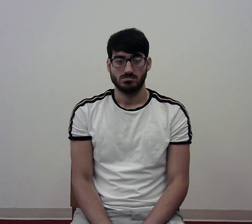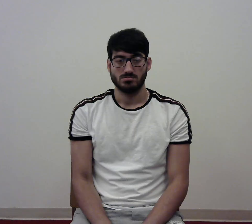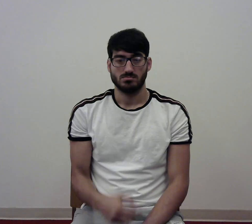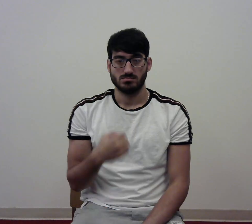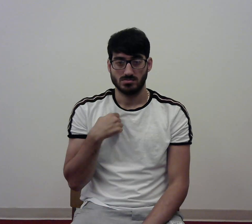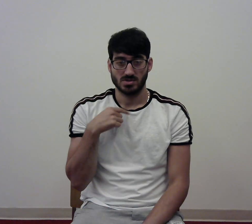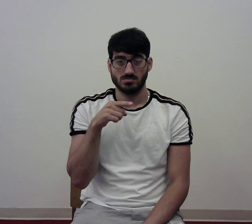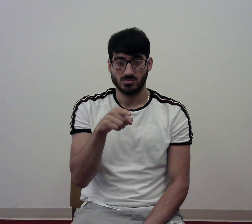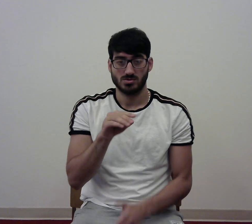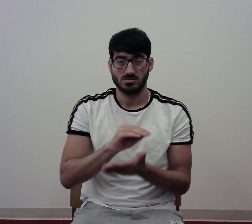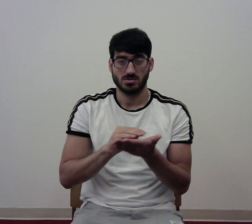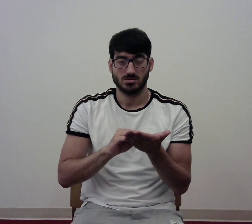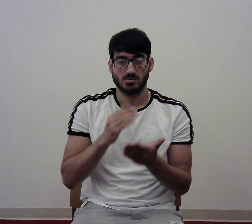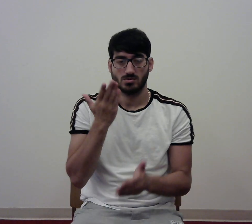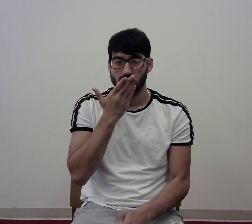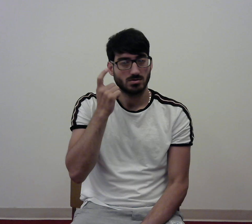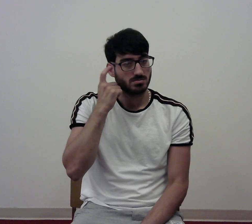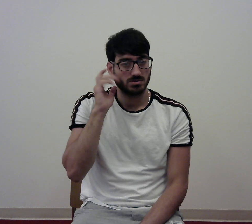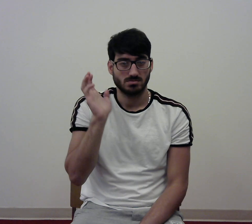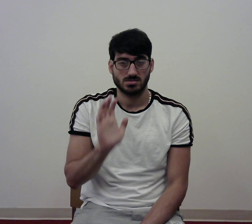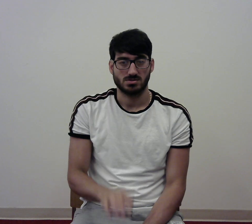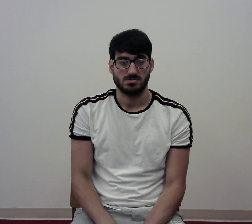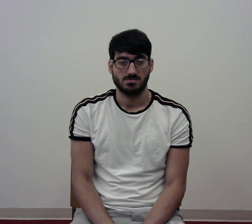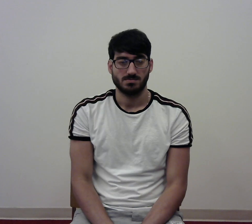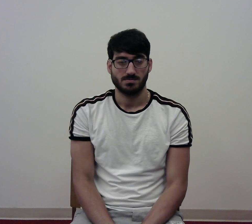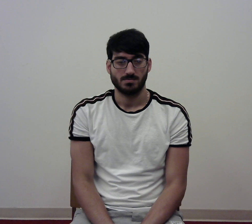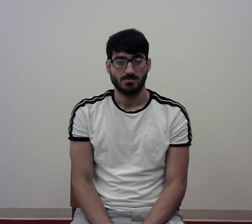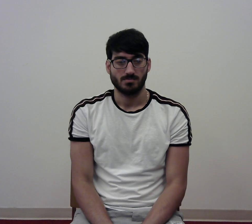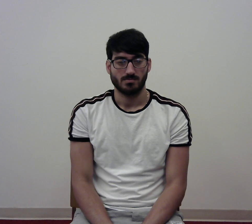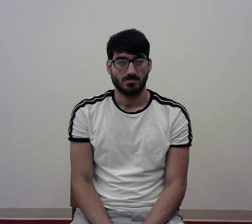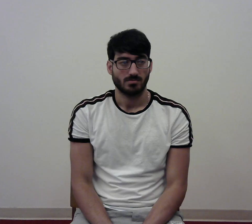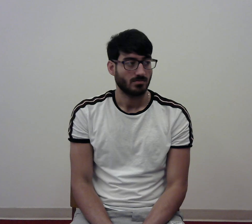Mən bu yazını oxuya bilmirəm